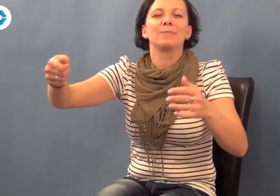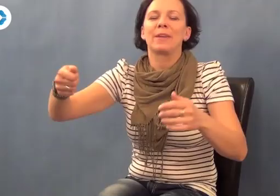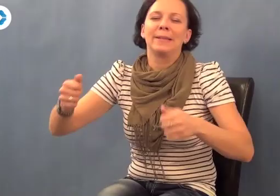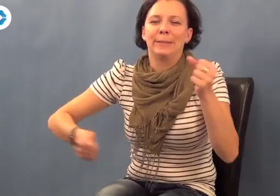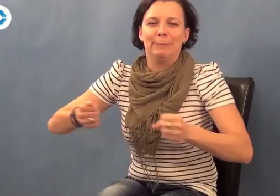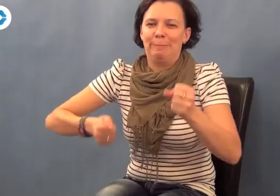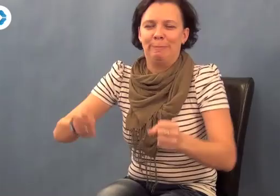Decydują się biec z kapeluszem w ręku.